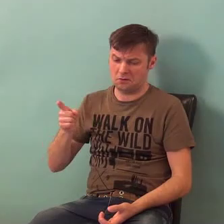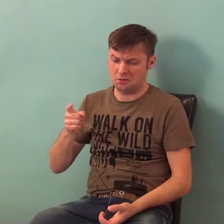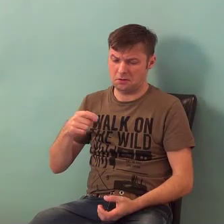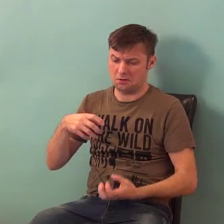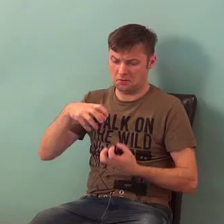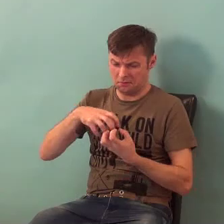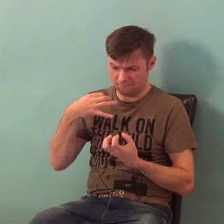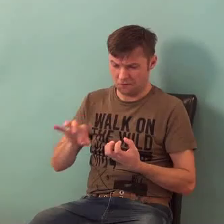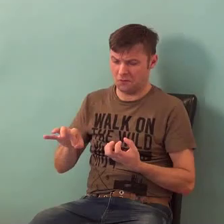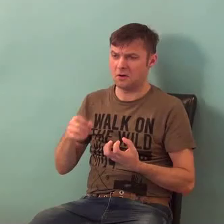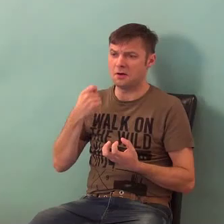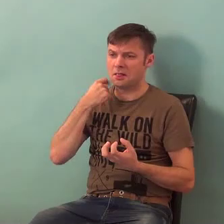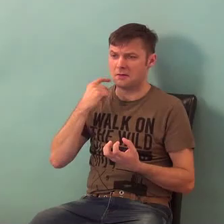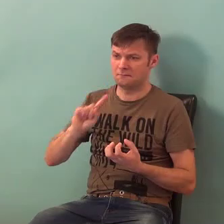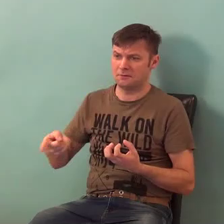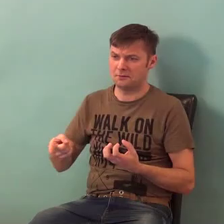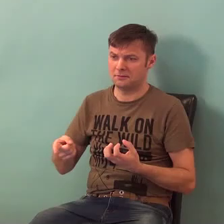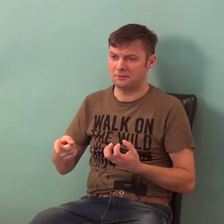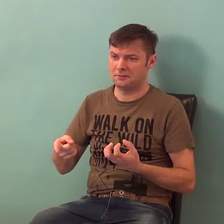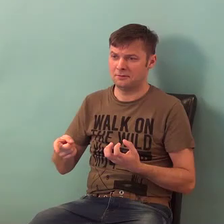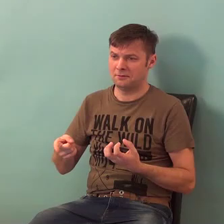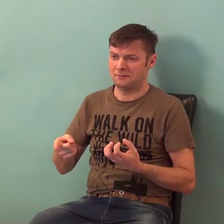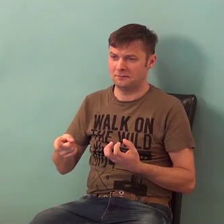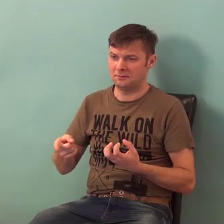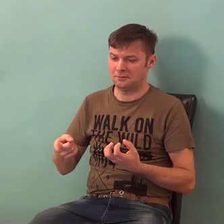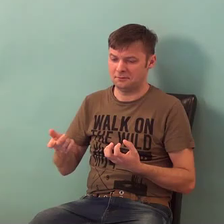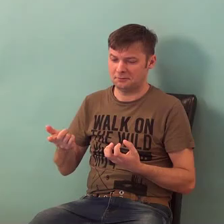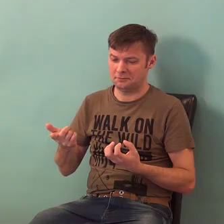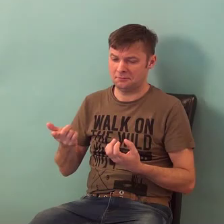Hamburgera wolno, a alkoholu nie wolno.